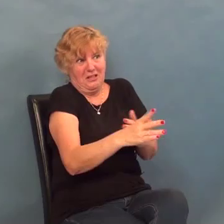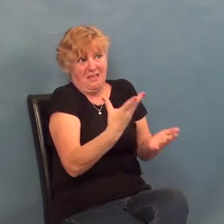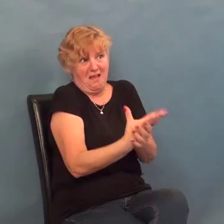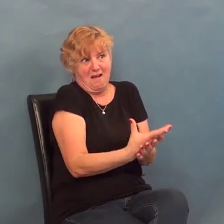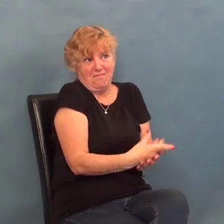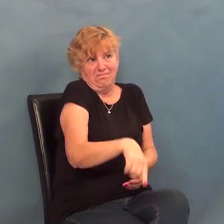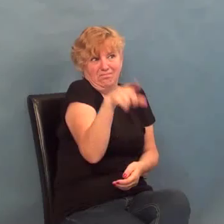Pójdę.